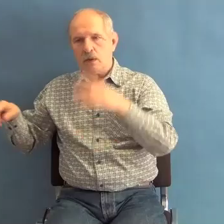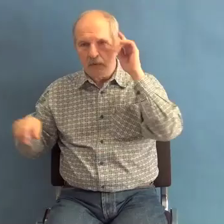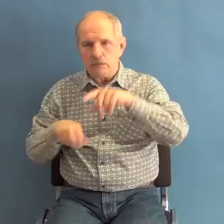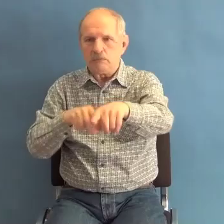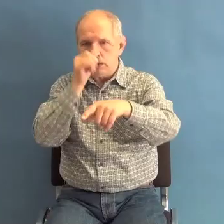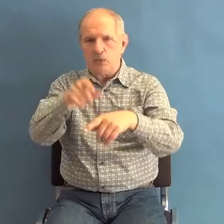Wiesz, tam iść nie można.